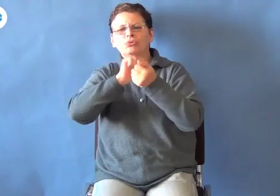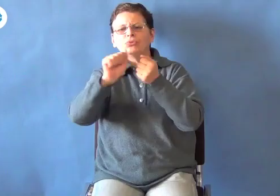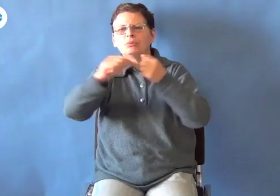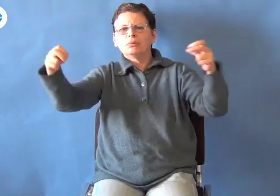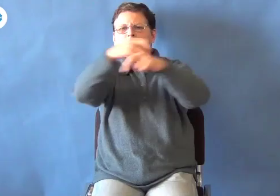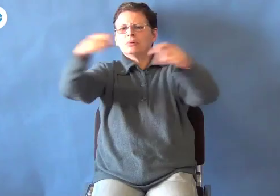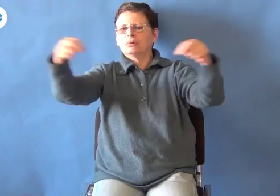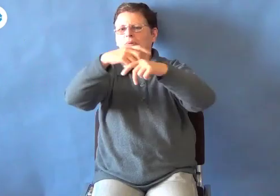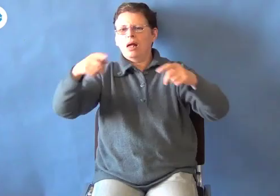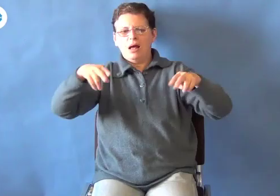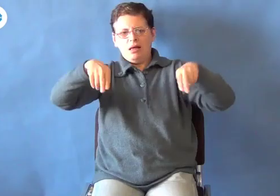Często przechodzi wiele osób.